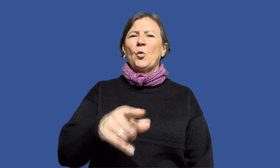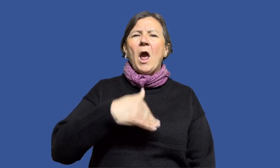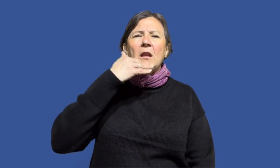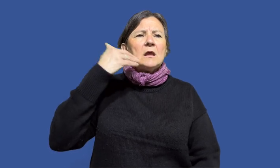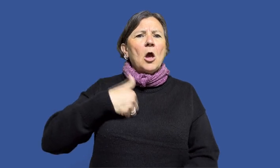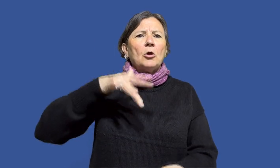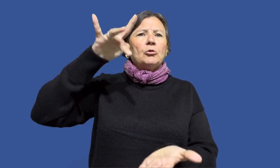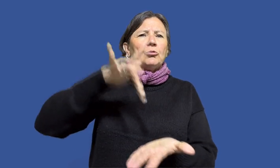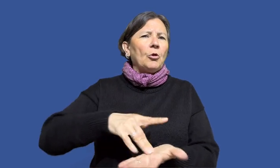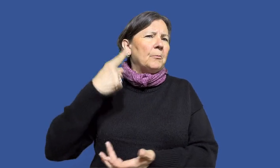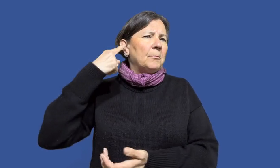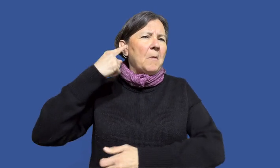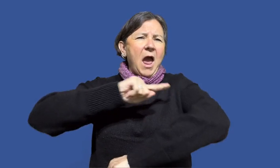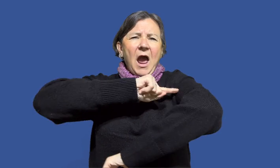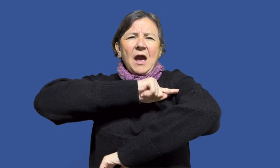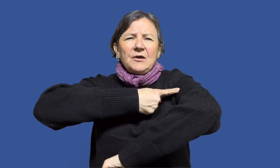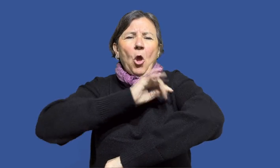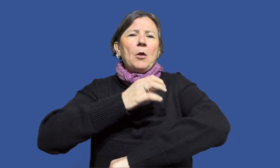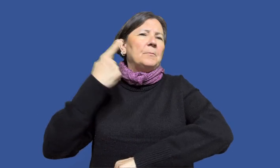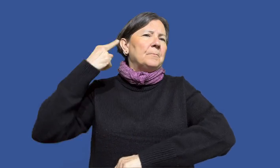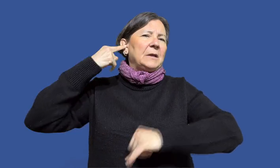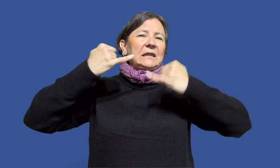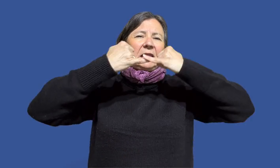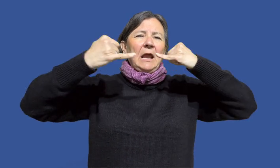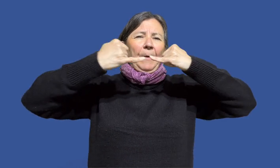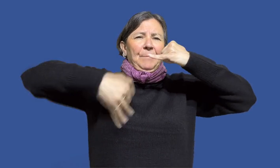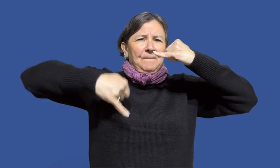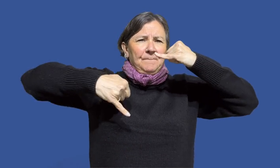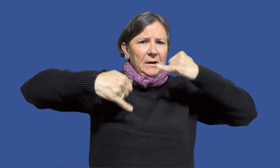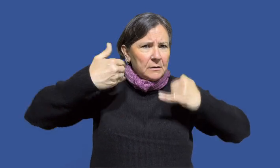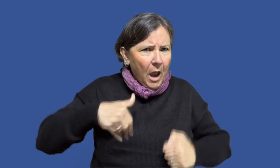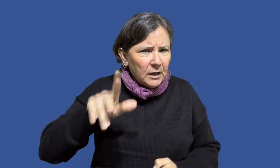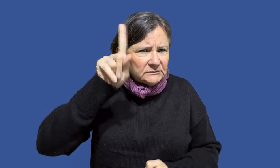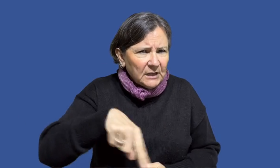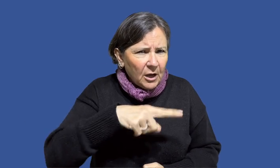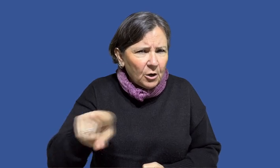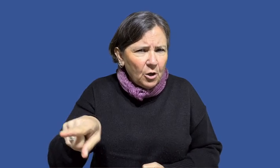Has tingut ferides a l'orella o fisures al timpà?